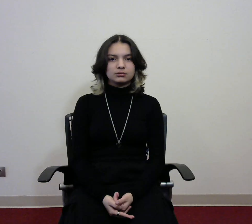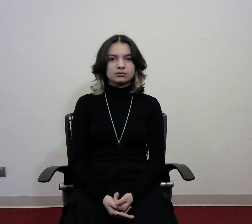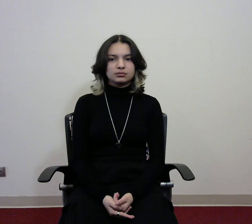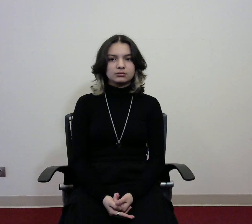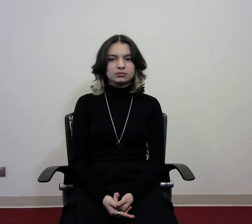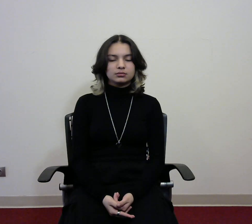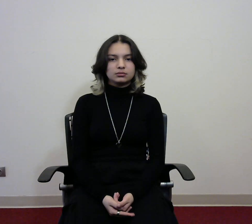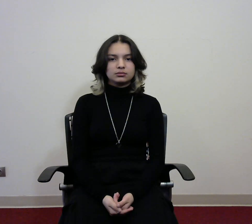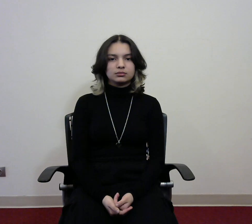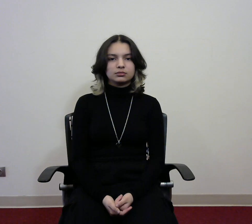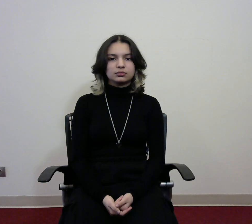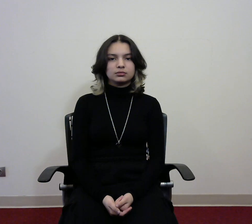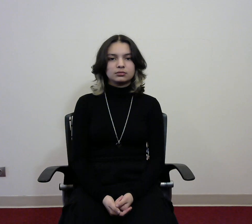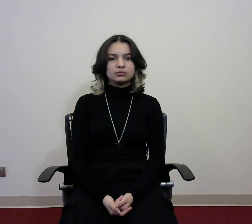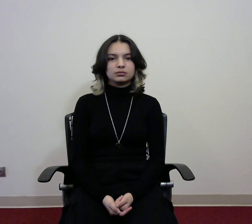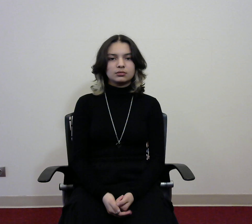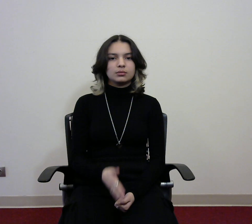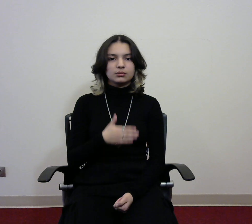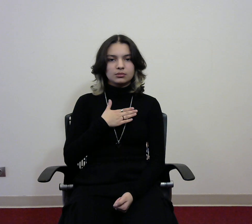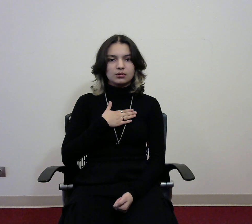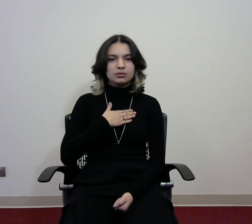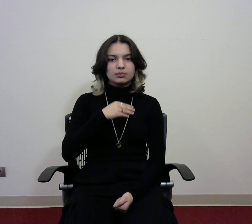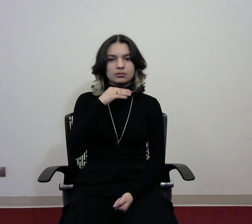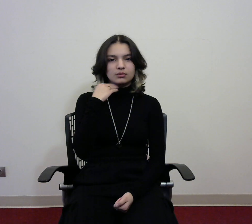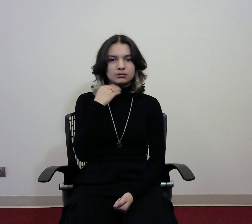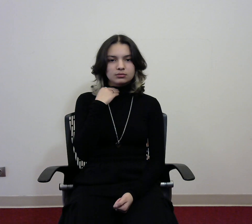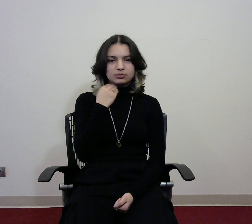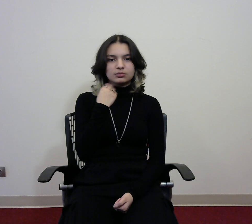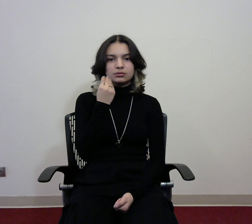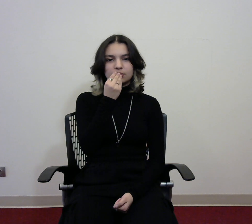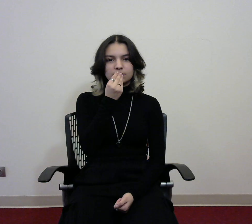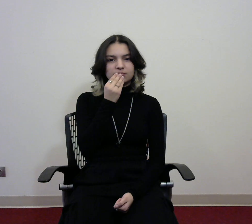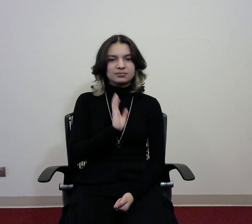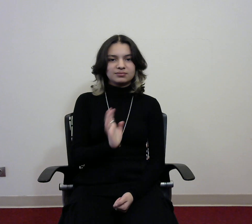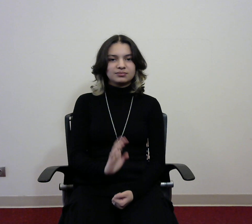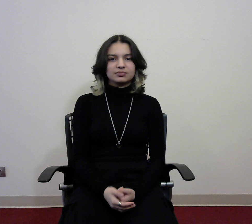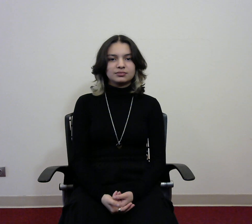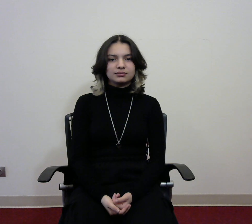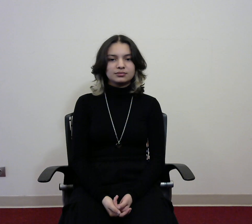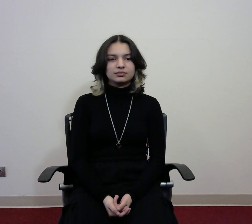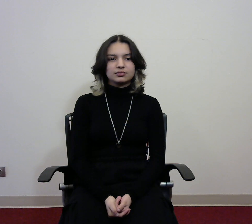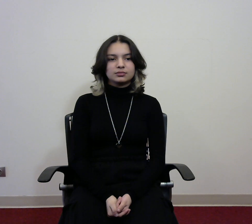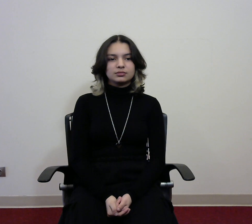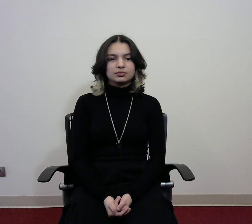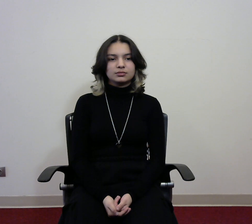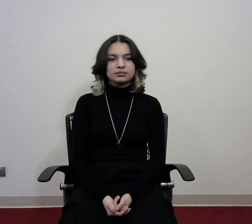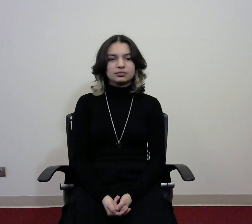Mən ət yemirəm